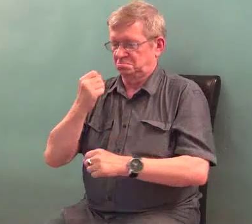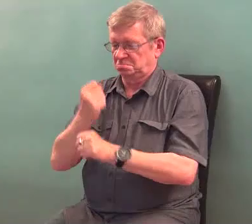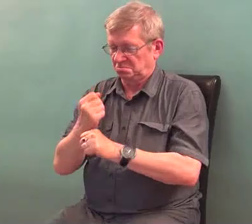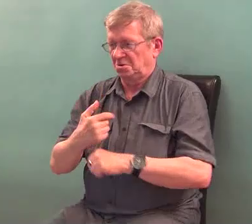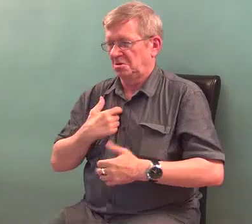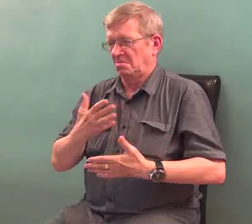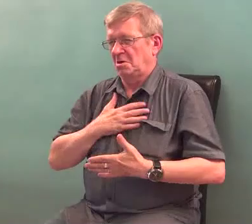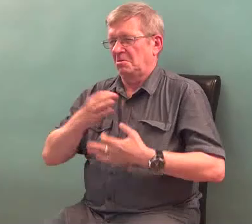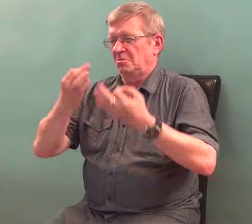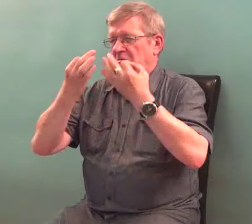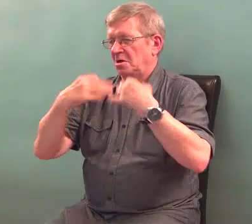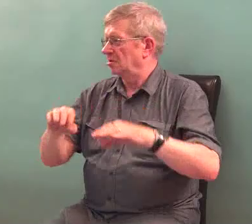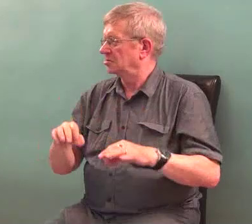Ja mam wolne.